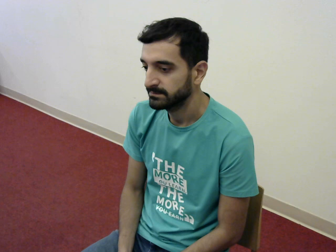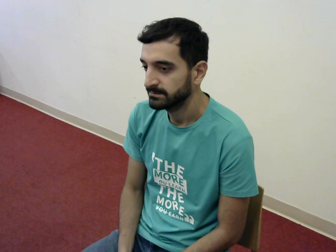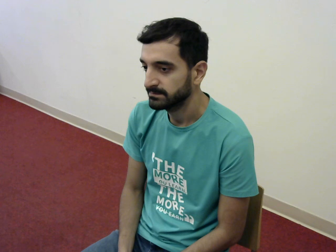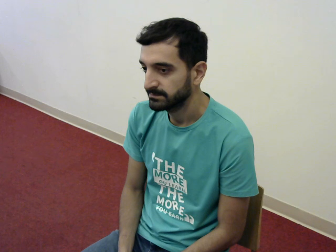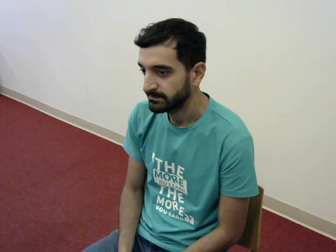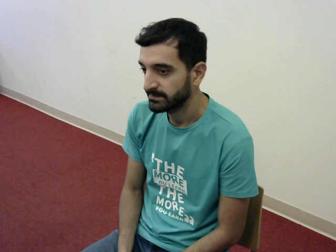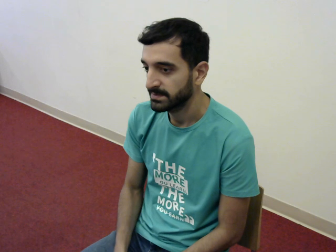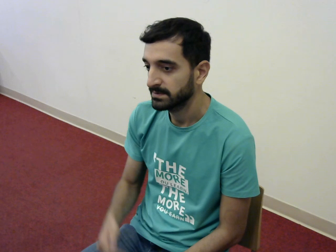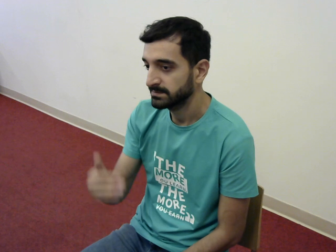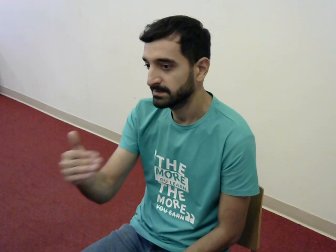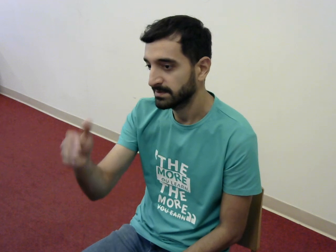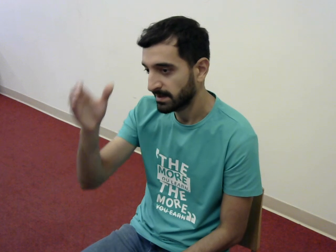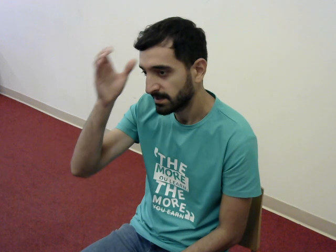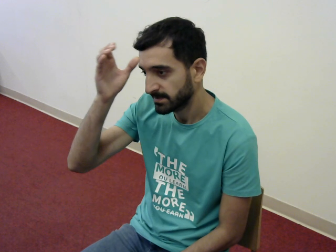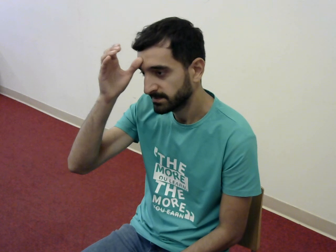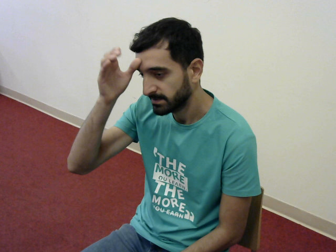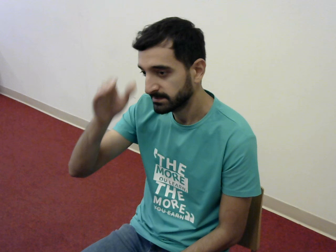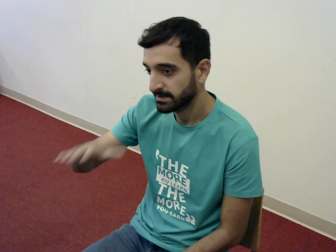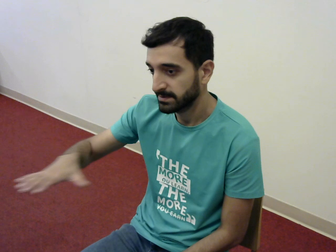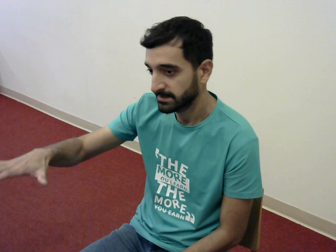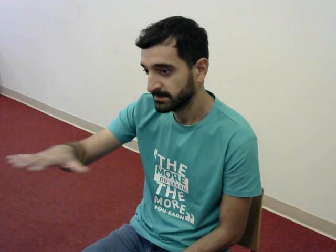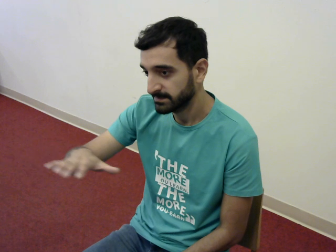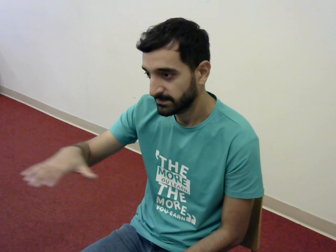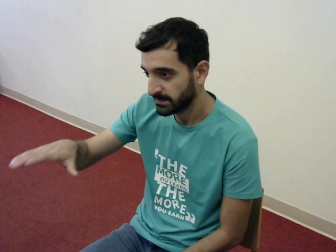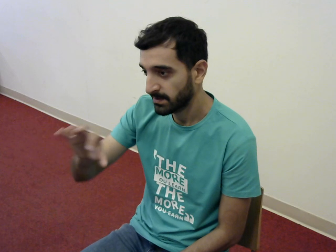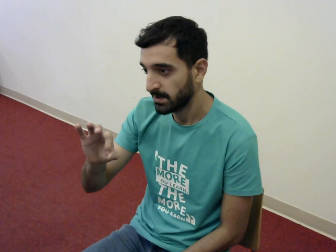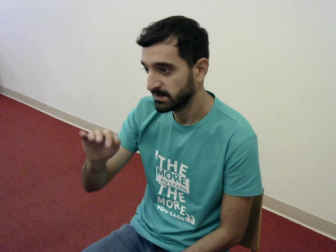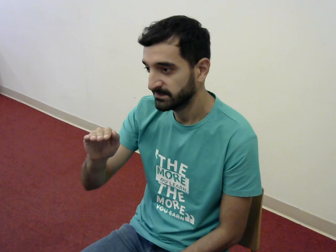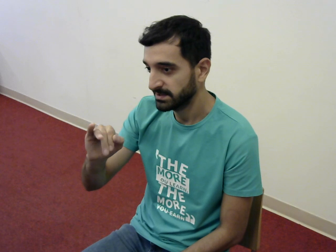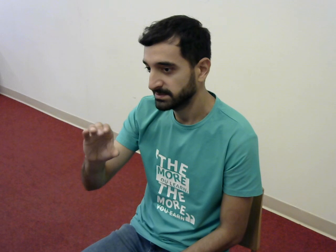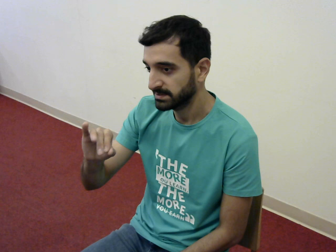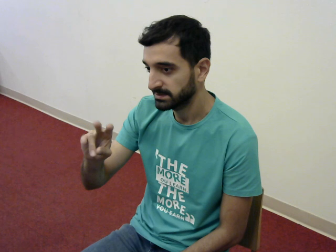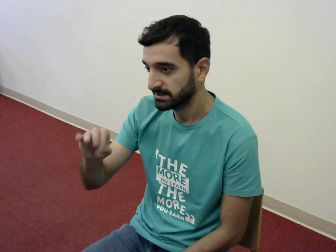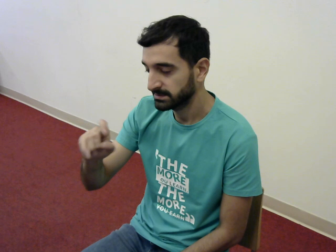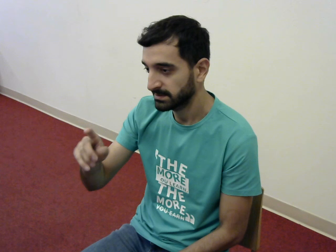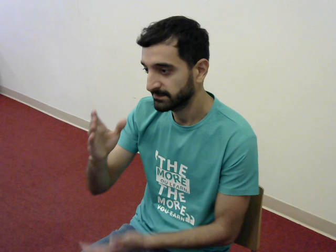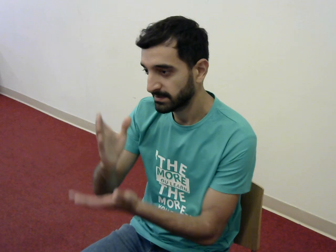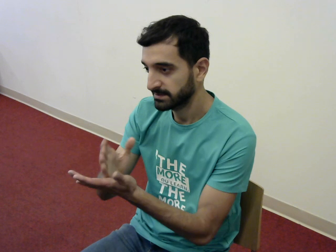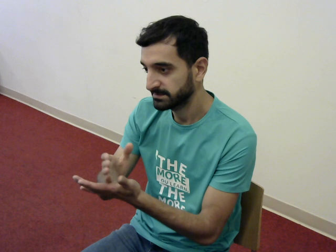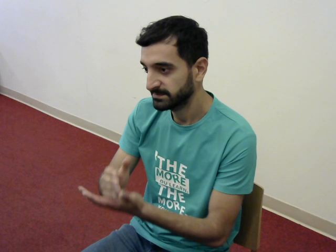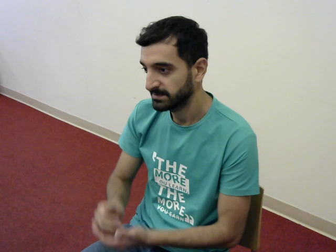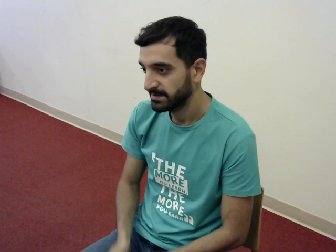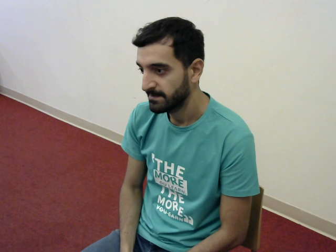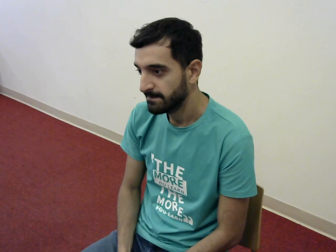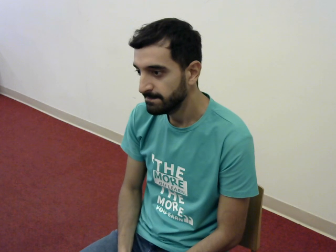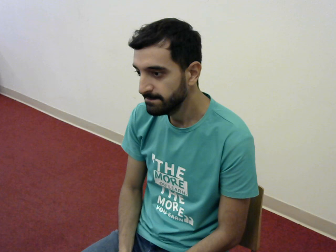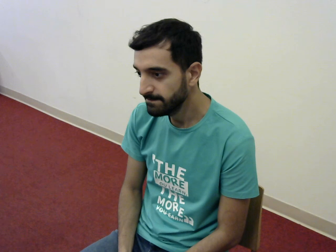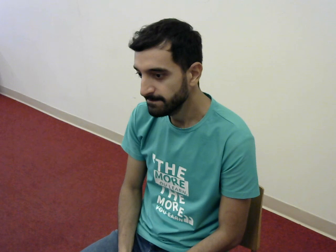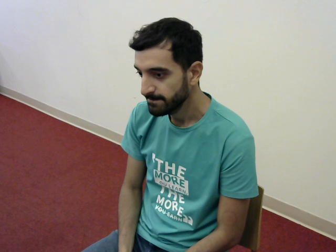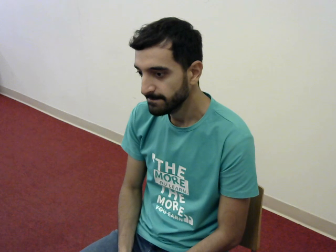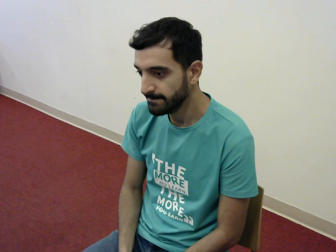Sizin Elmlər Akademiyası tərəfdə ofisiniz varmı?